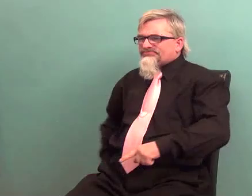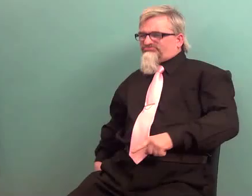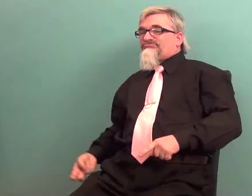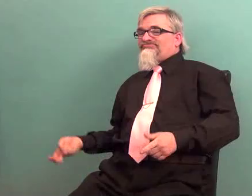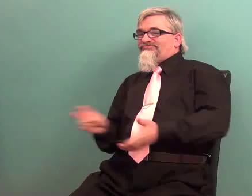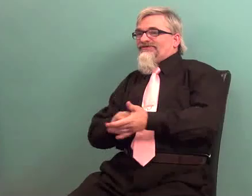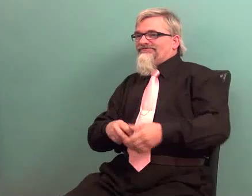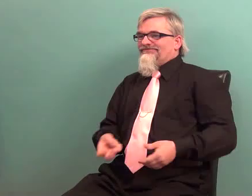Szybko wstaje.